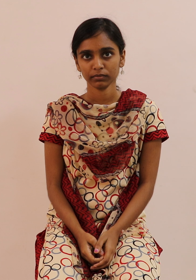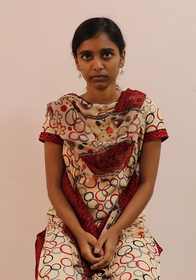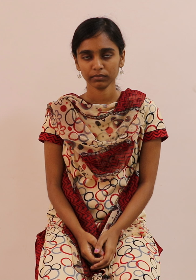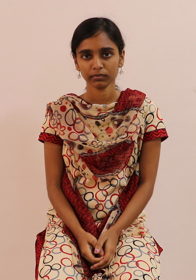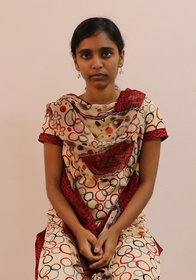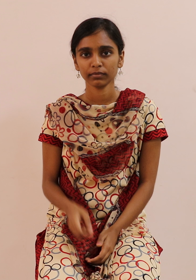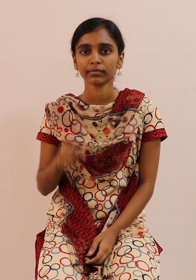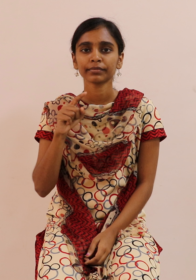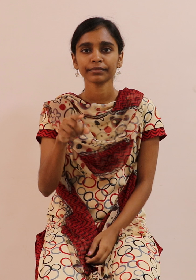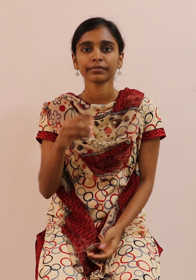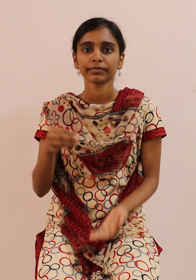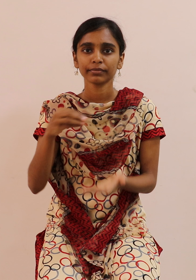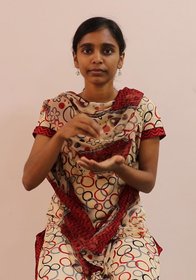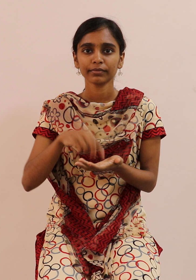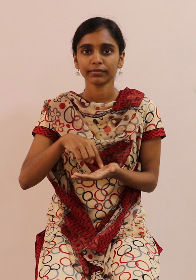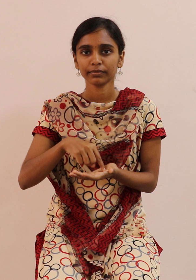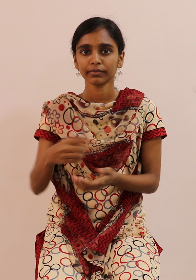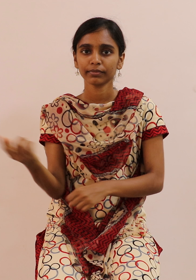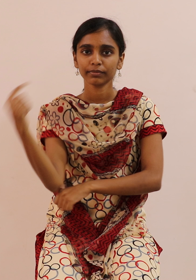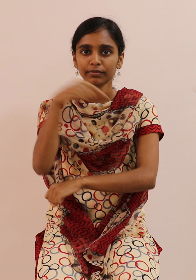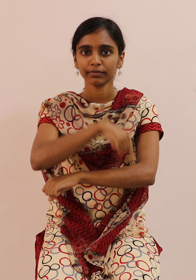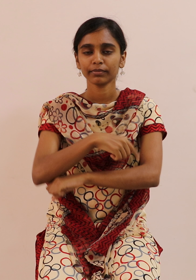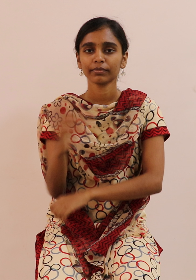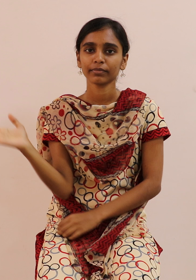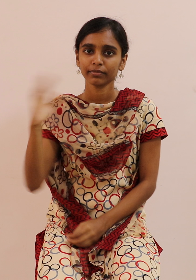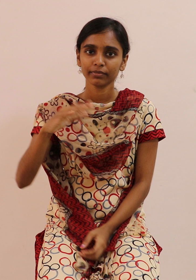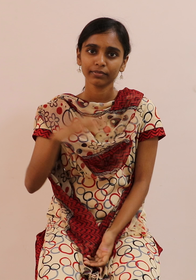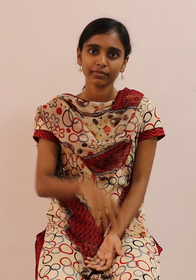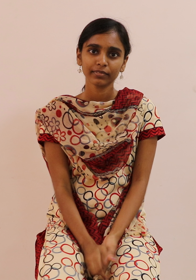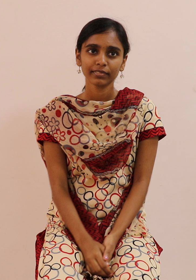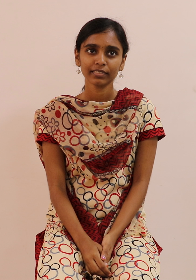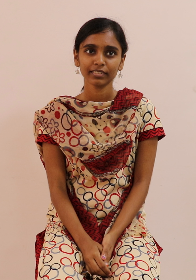he would be coming today